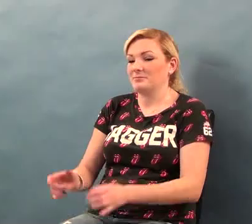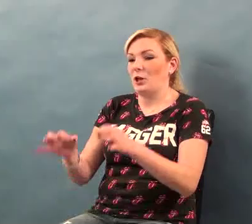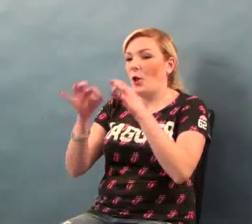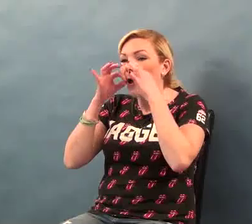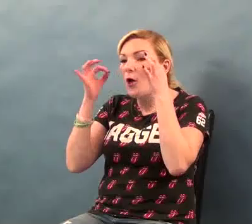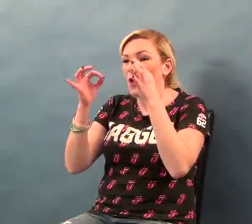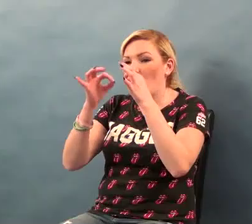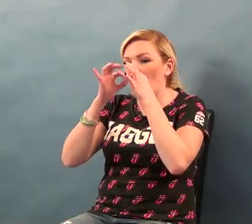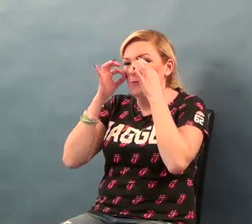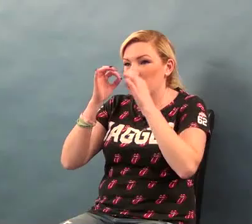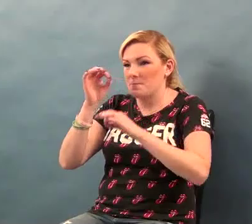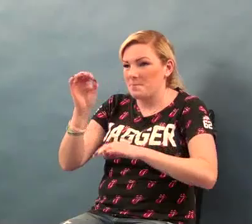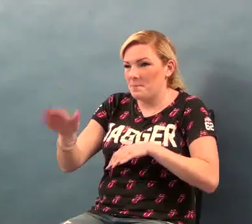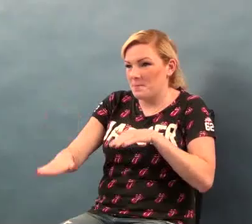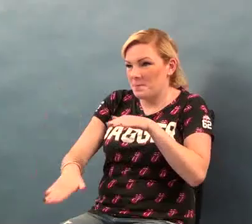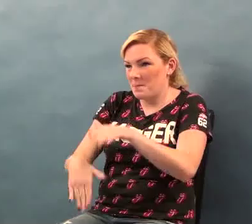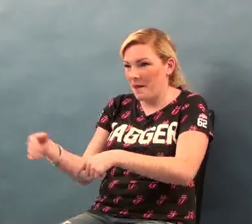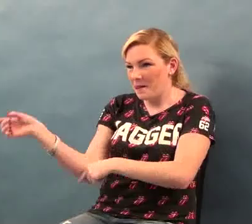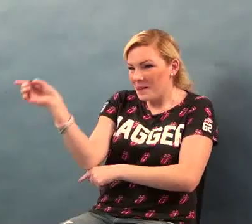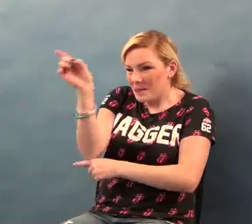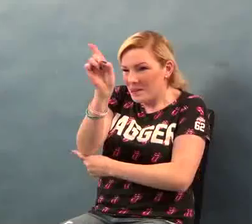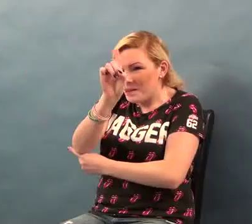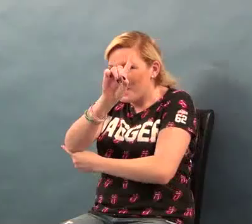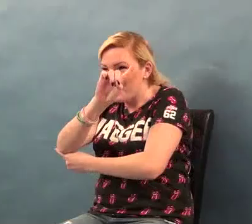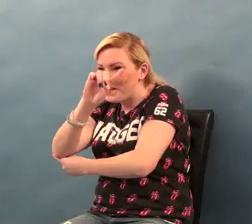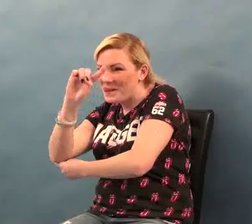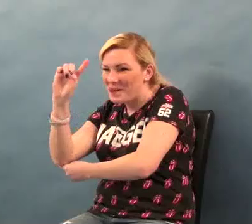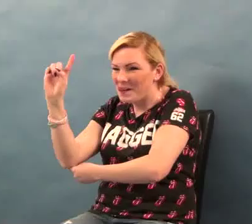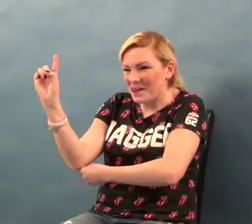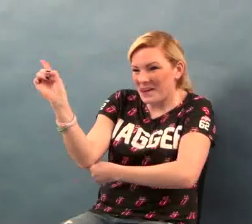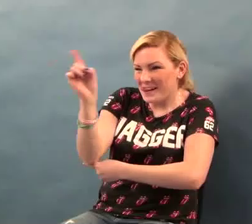Kot cichutko szedł machając ogonem.